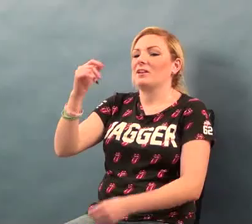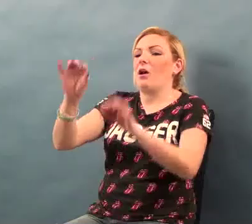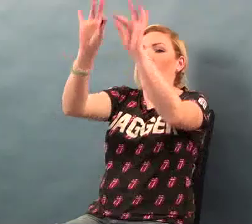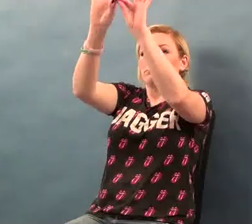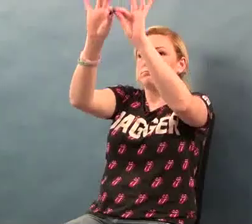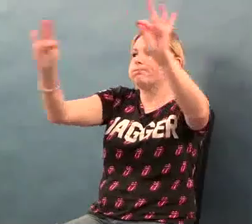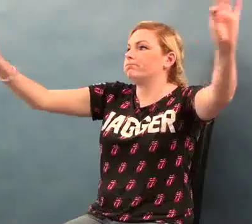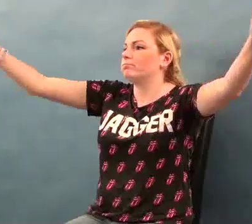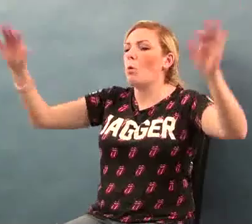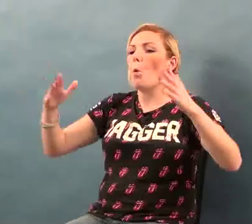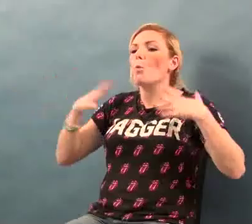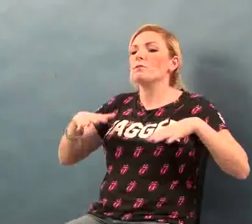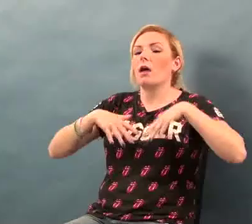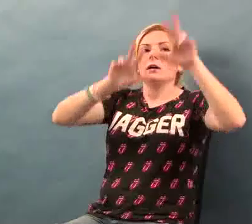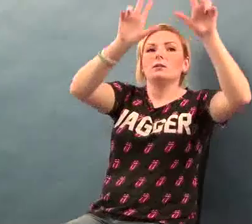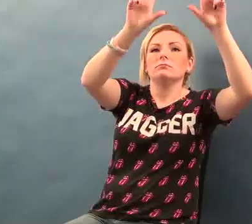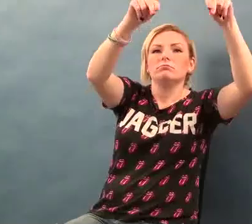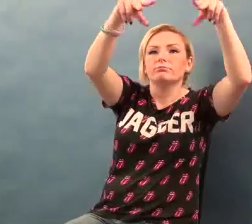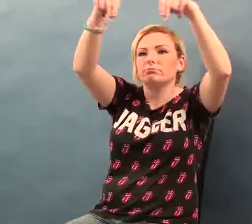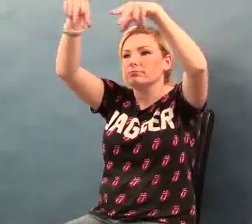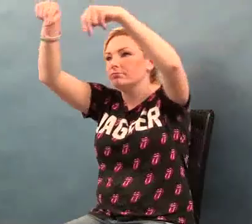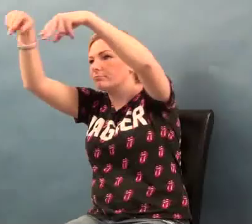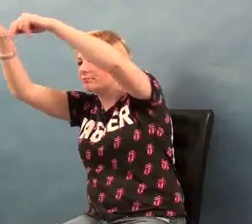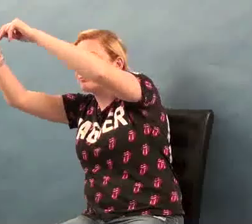Na sznurku wisiały ubrania.